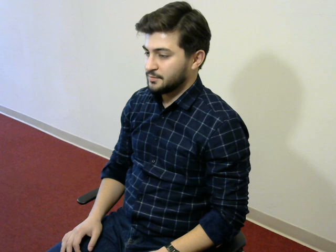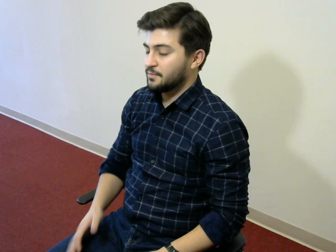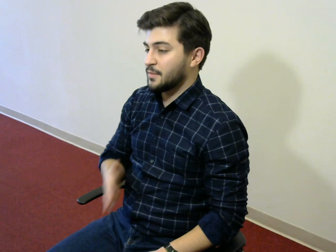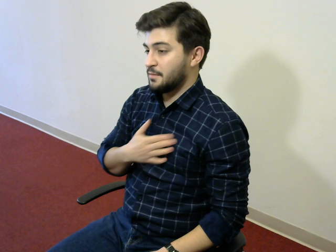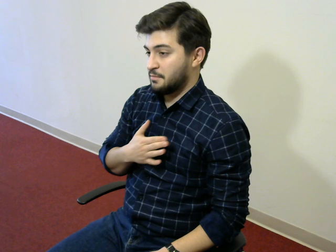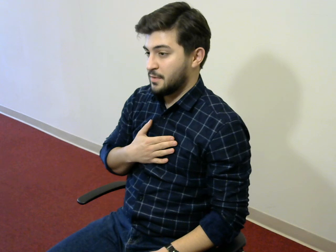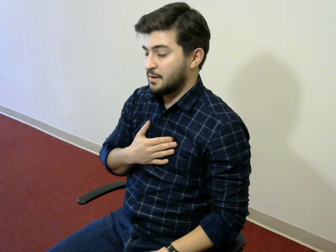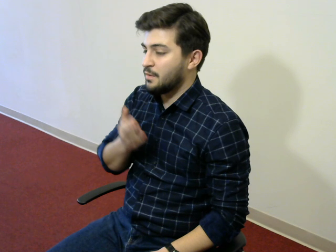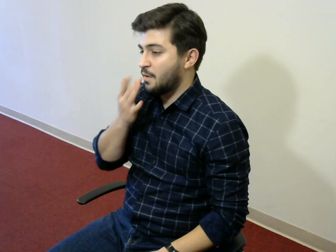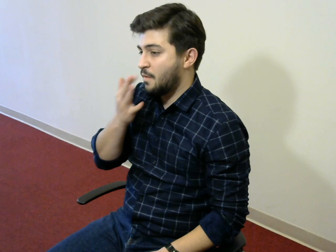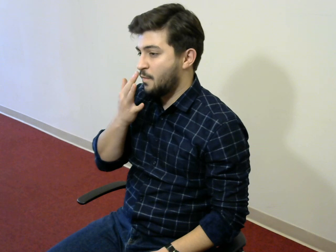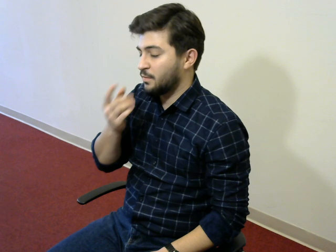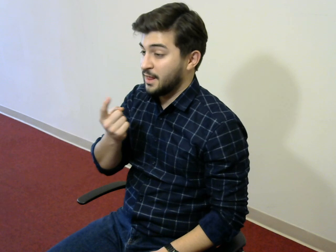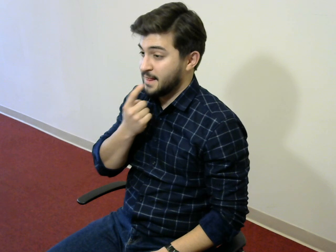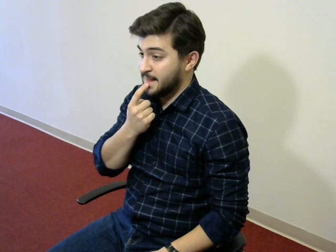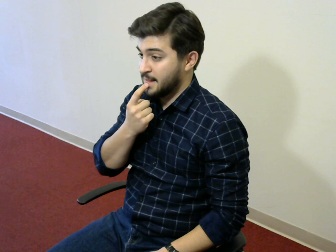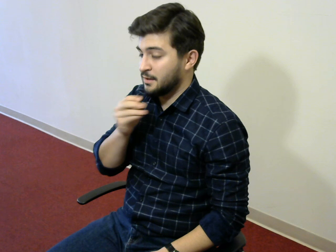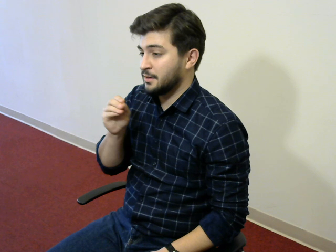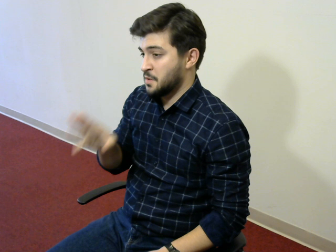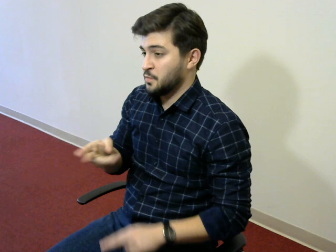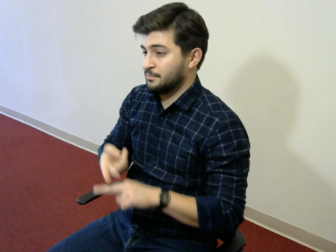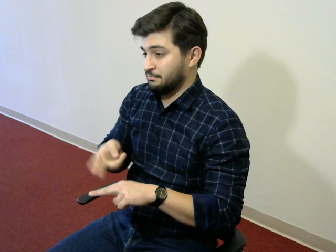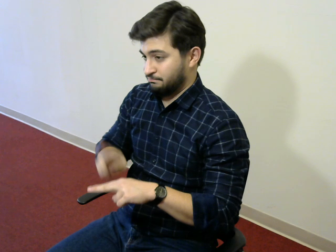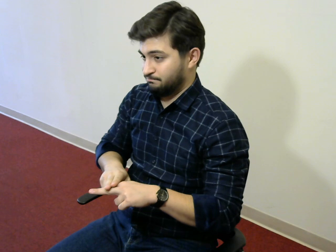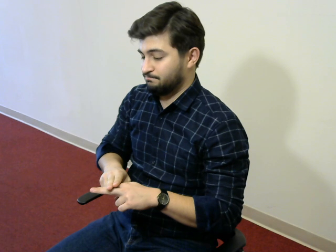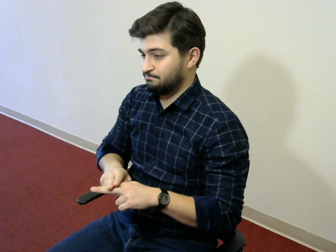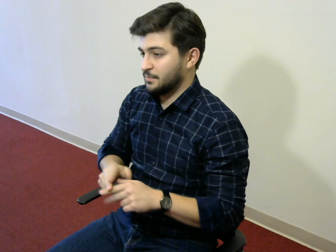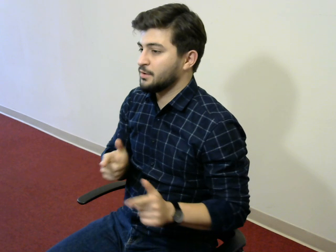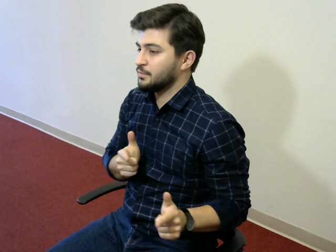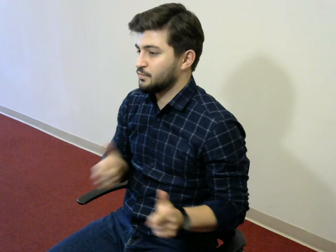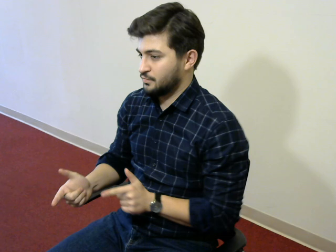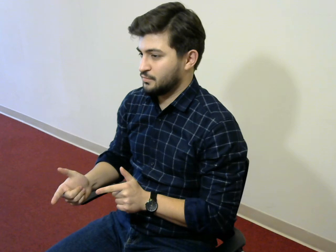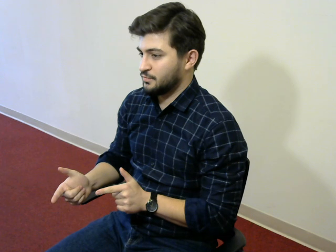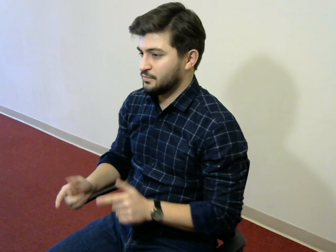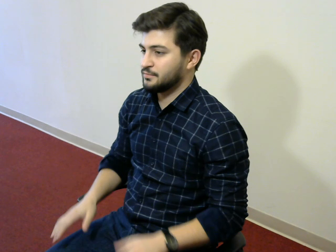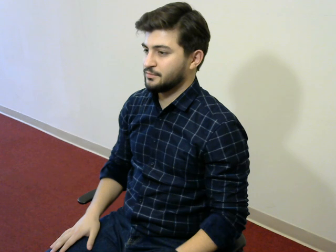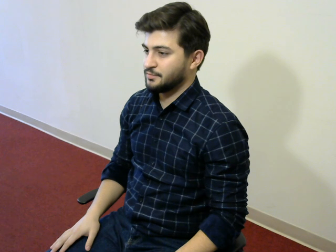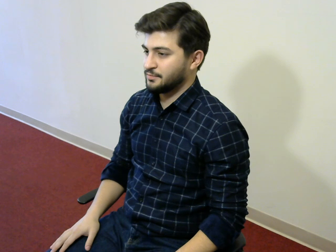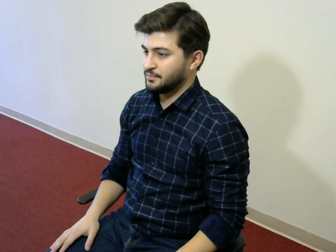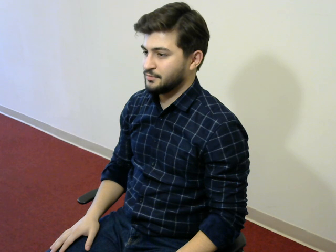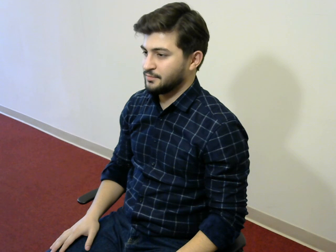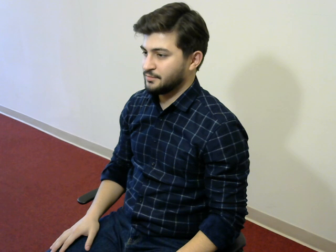Mən xarici dil diplom üçün hazırlaşıram